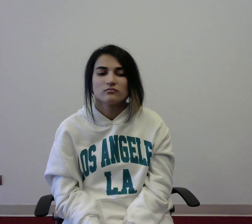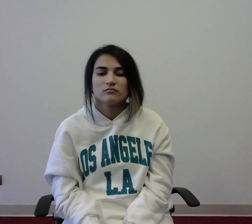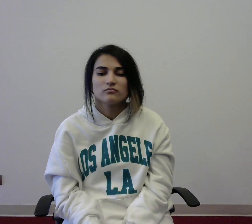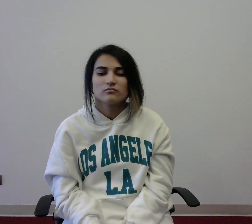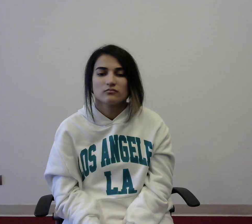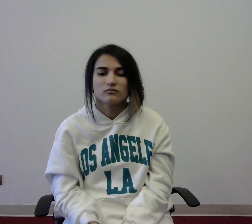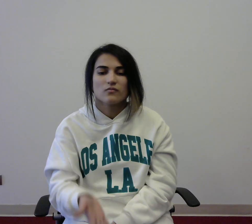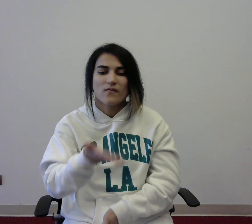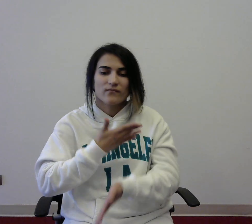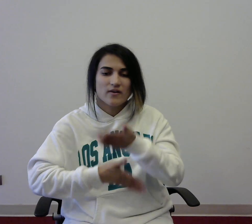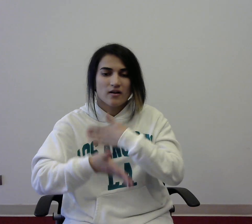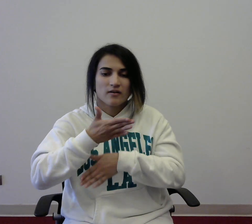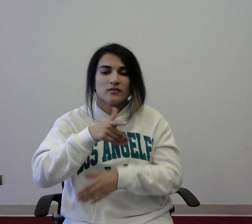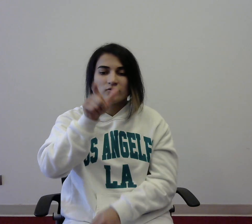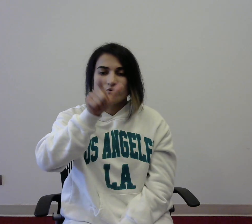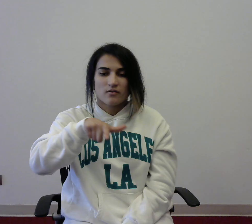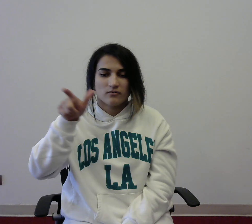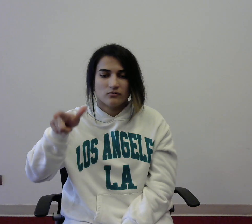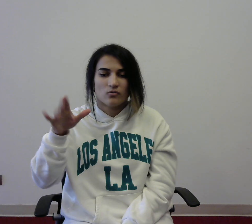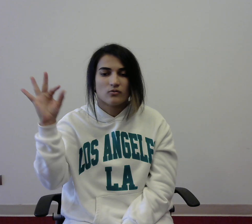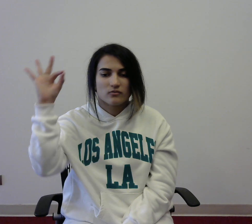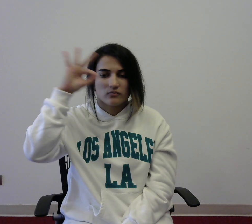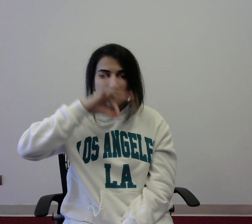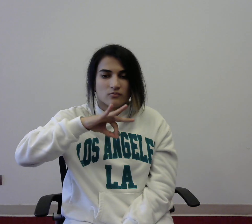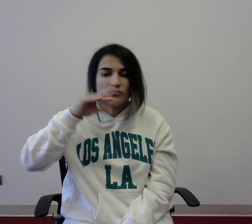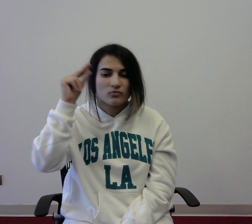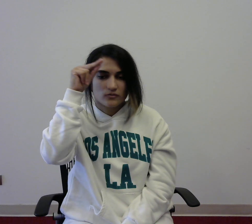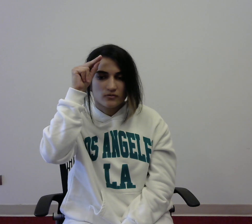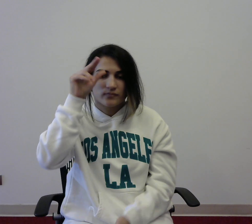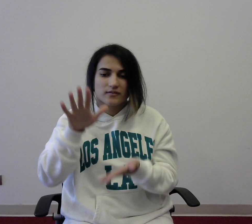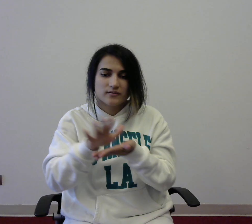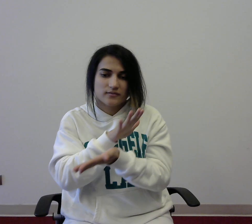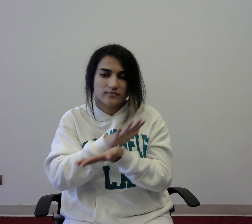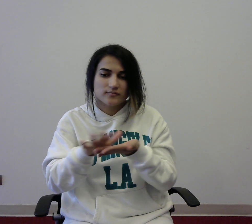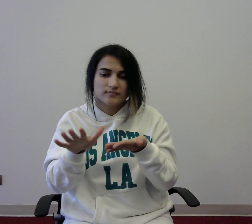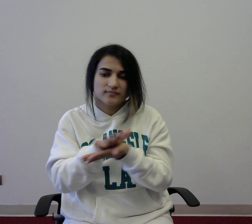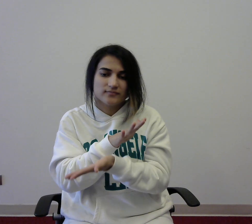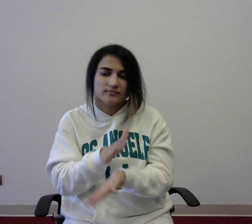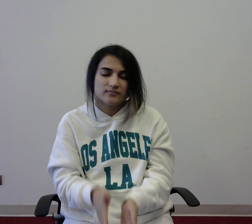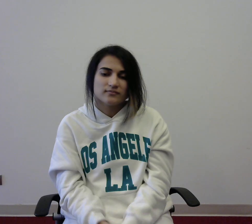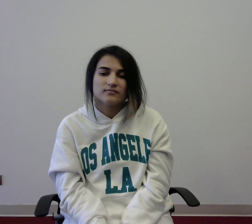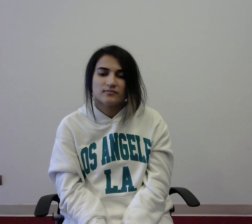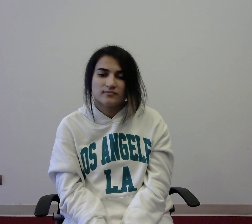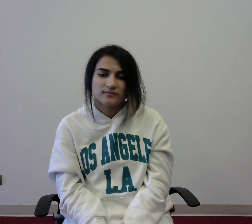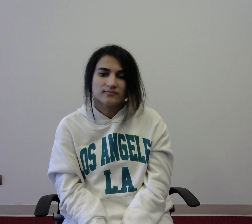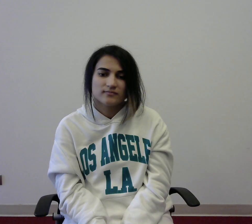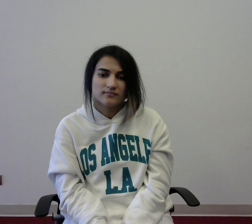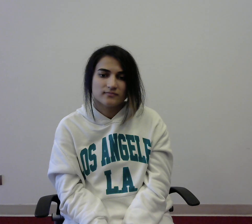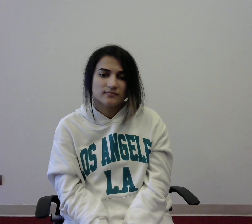Əlilliyi olan şəxslərə təhsil pulsuzdur